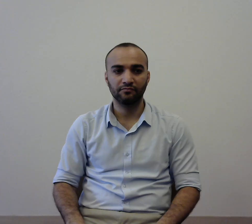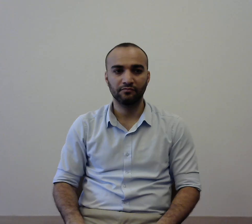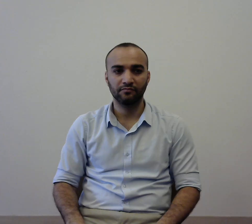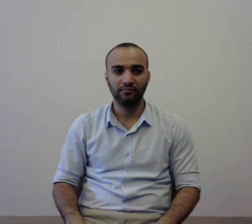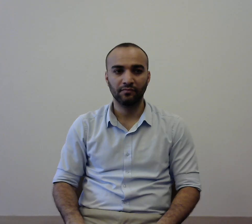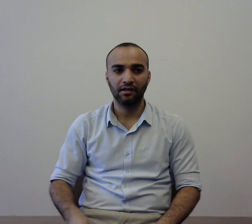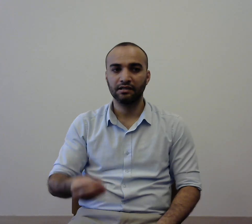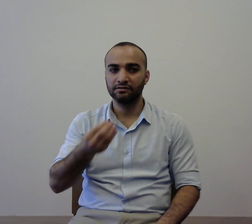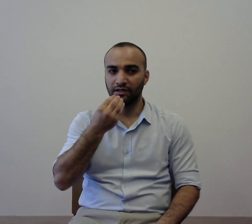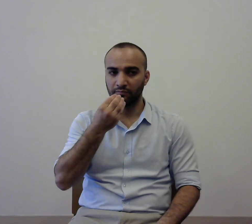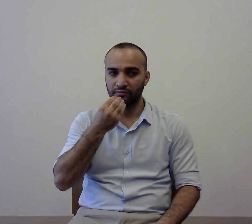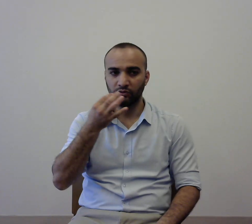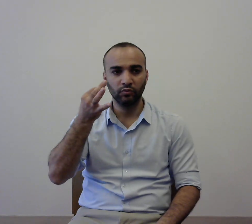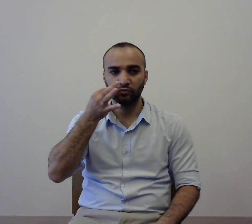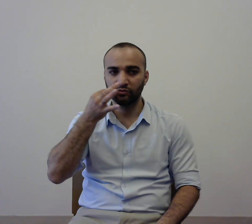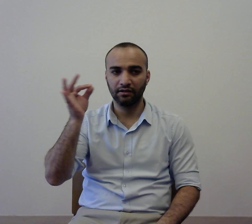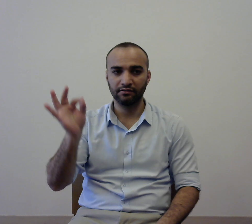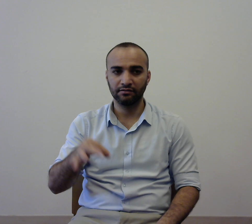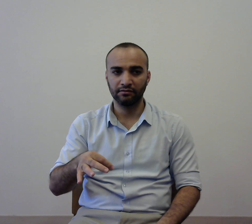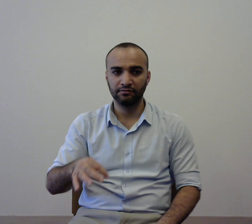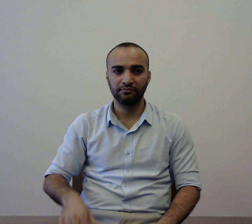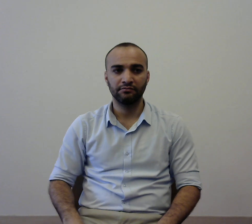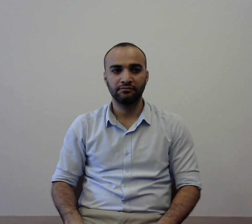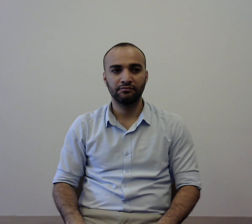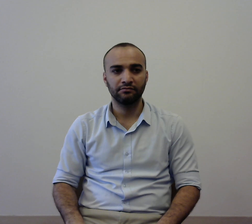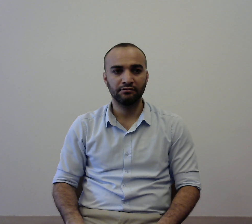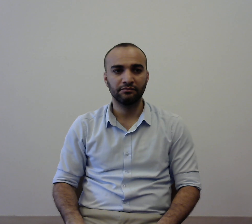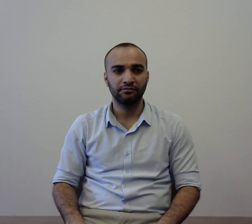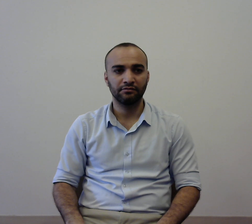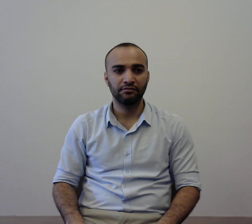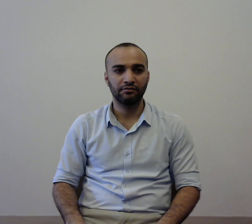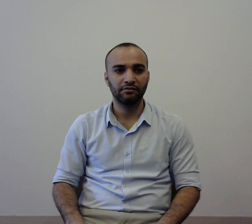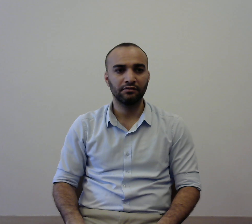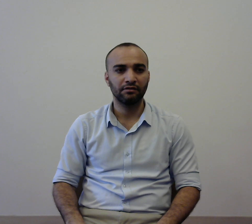Yemək dadlı idi